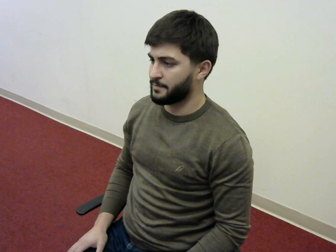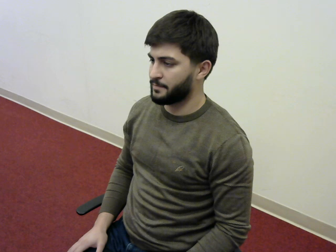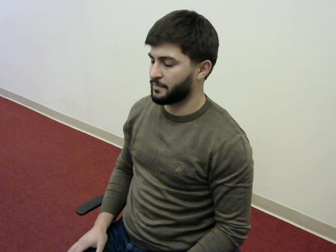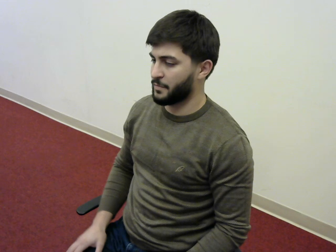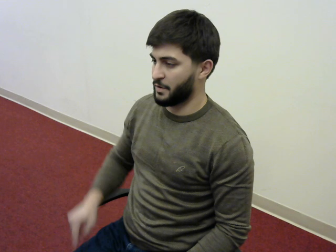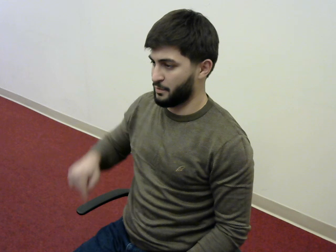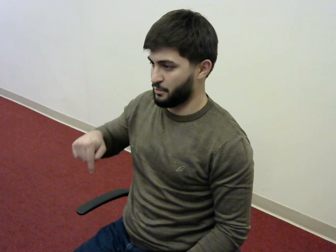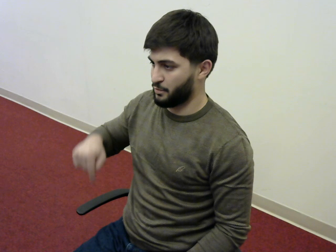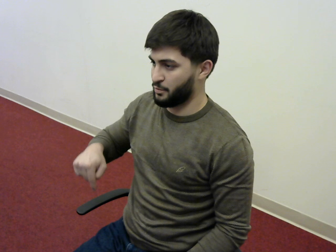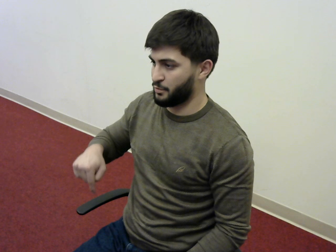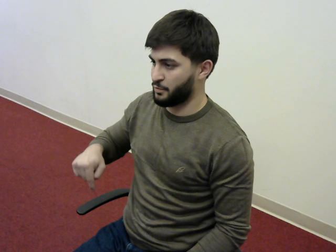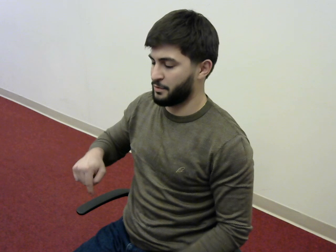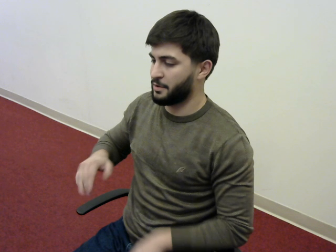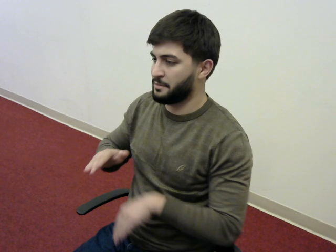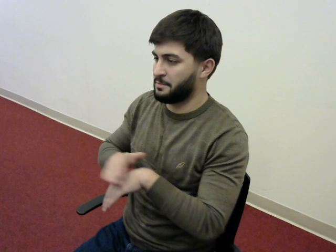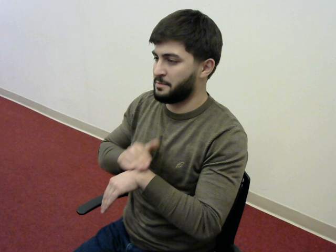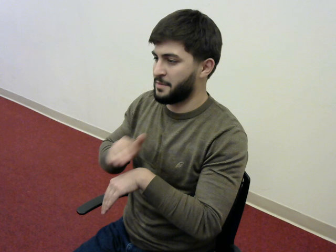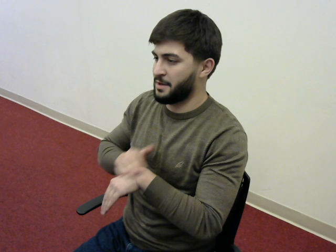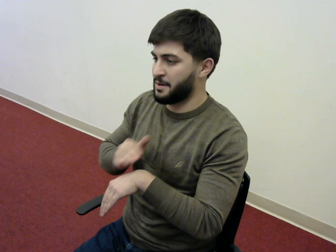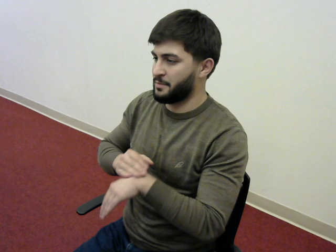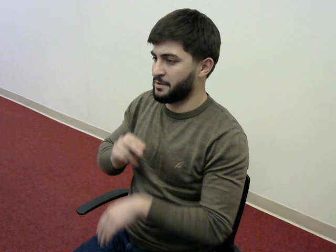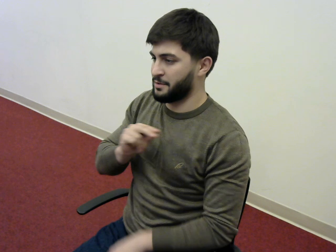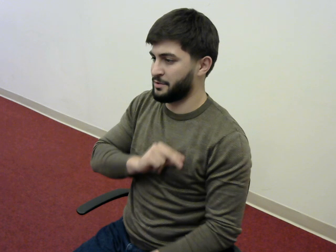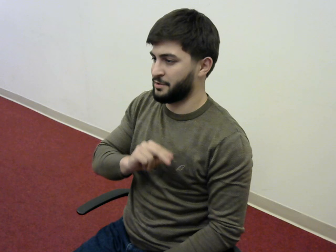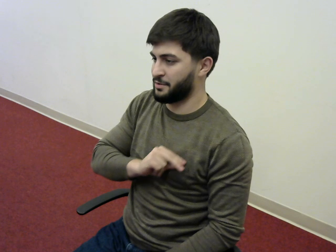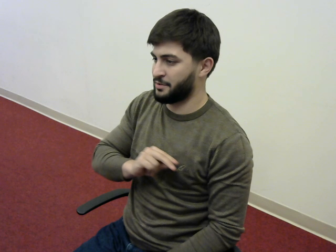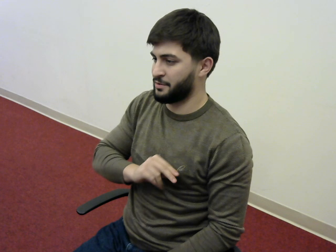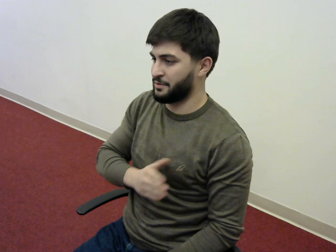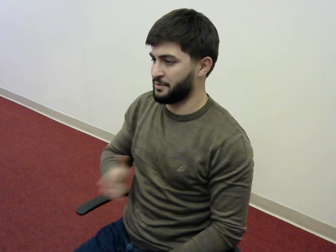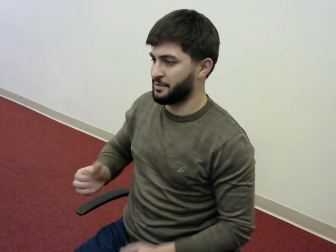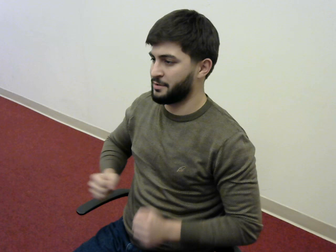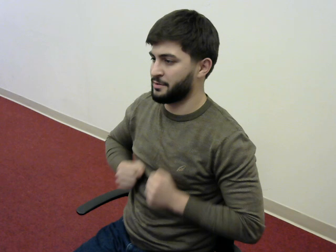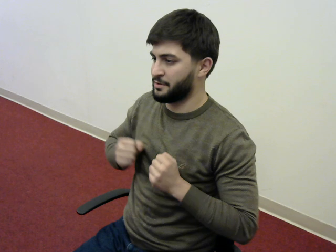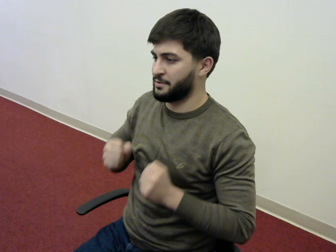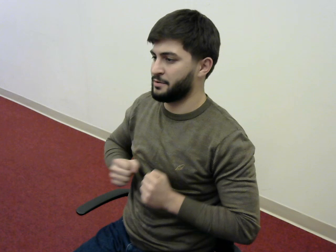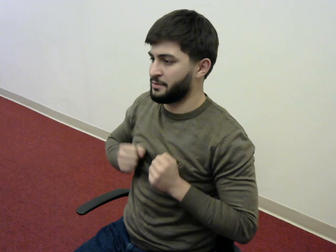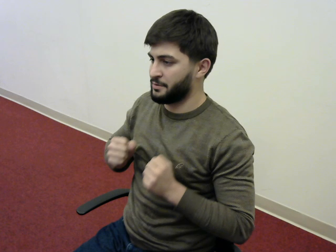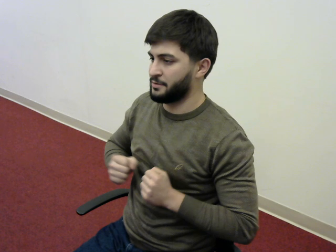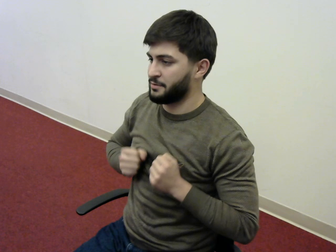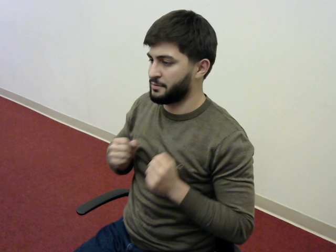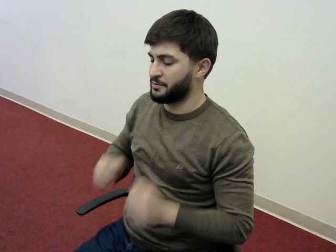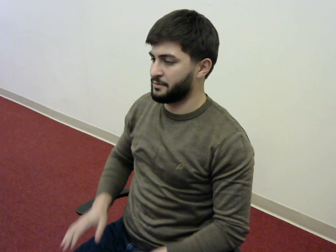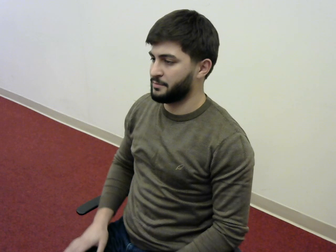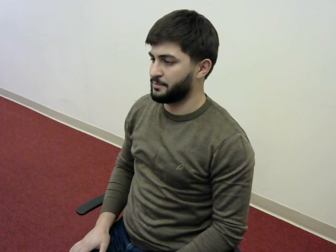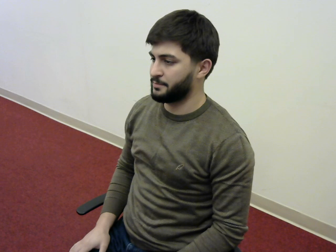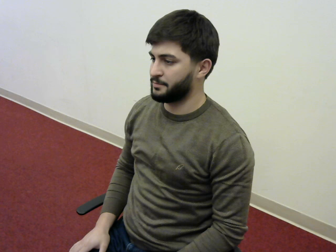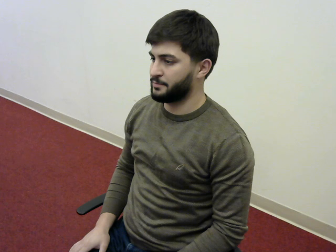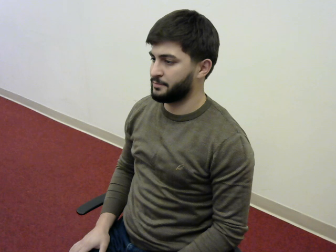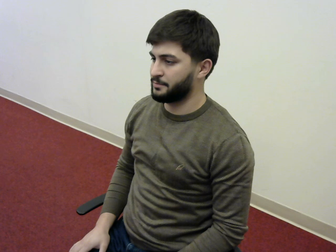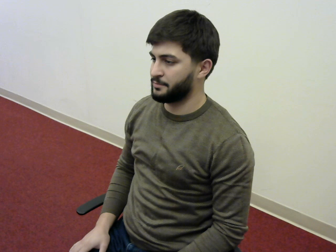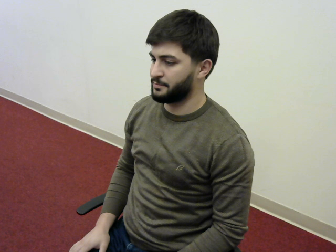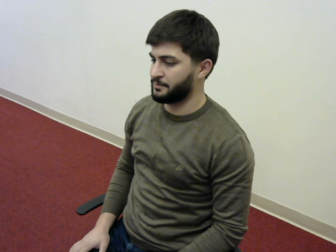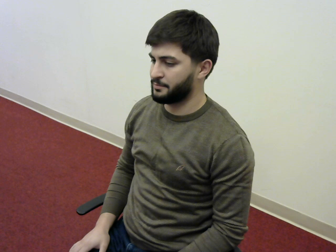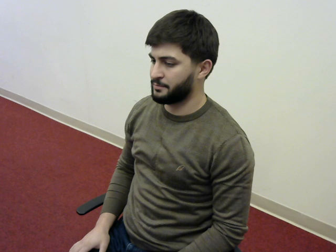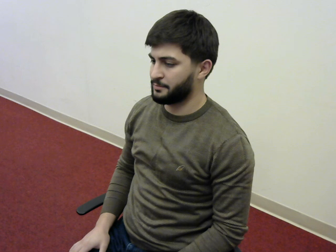Burda mehriban işçilər çalışır